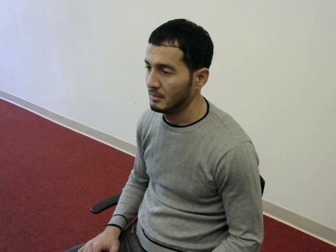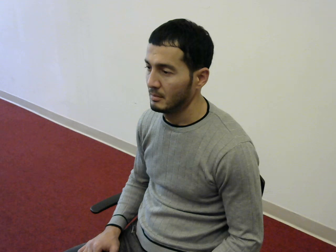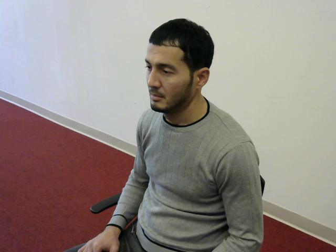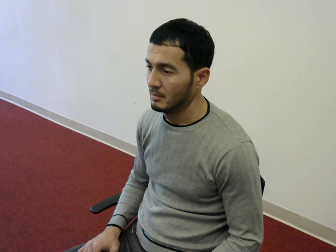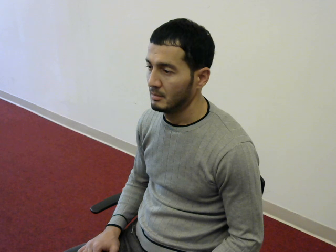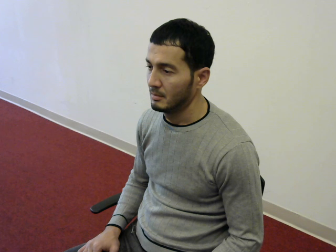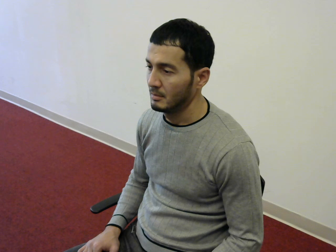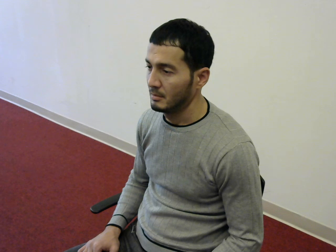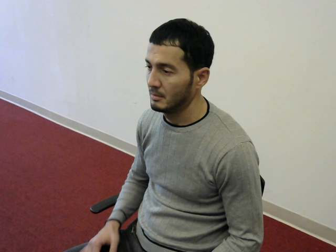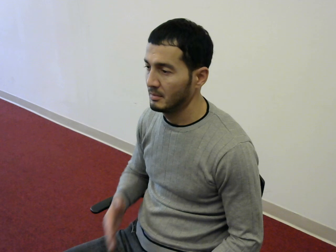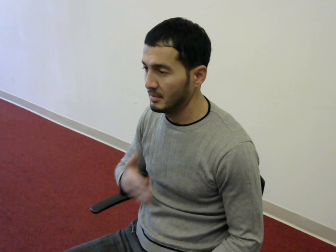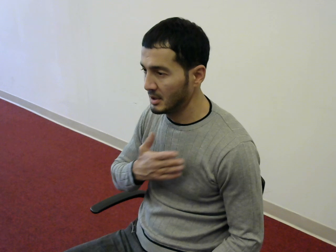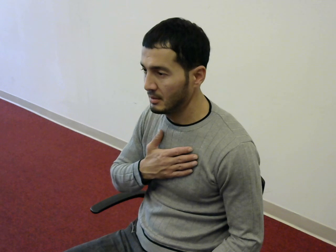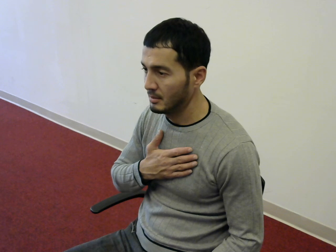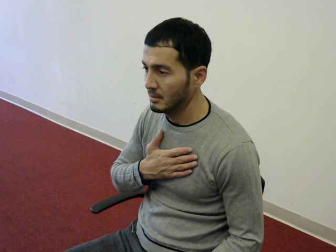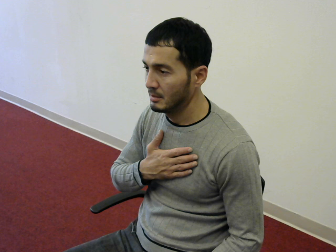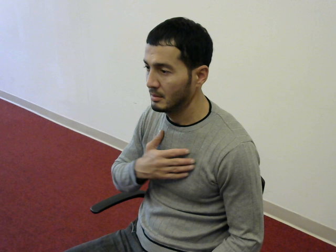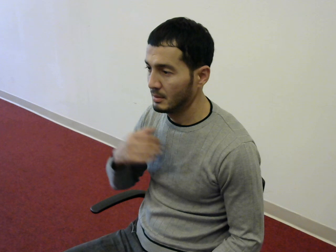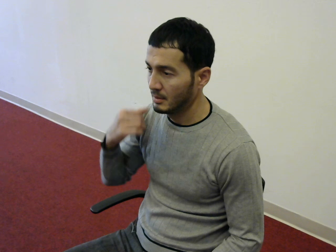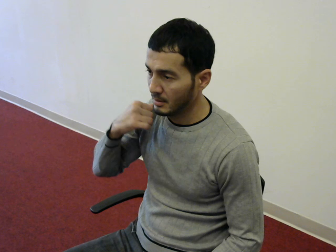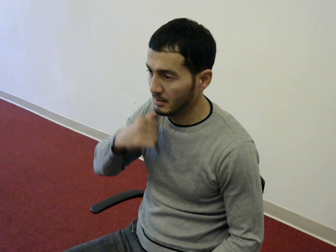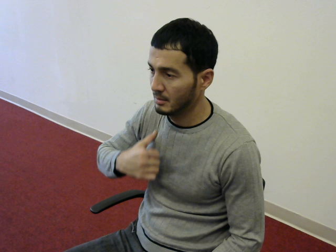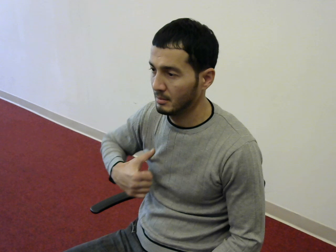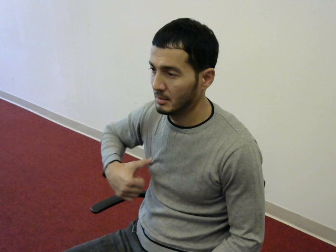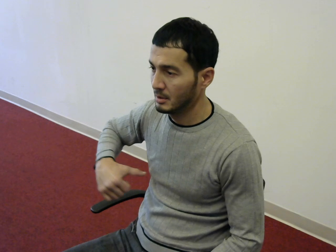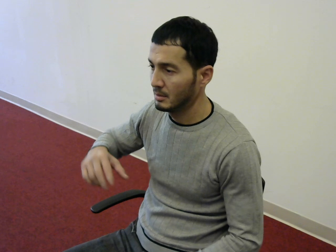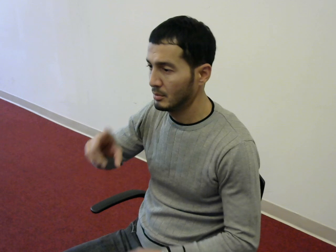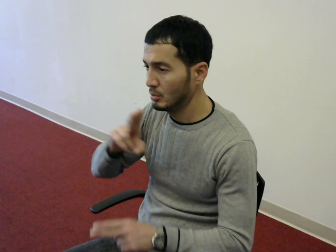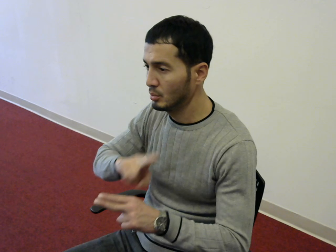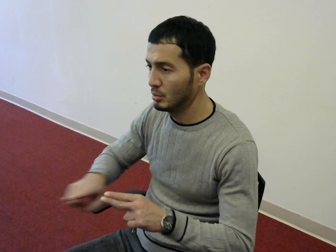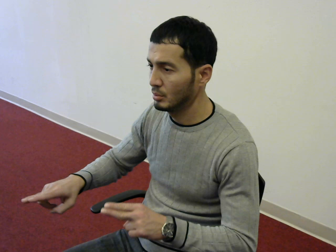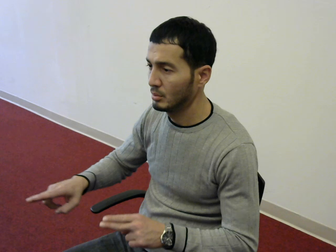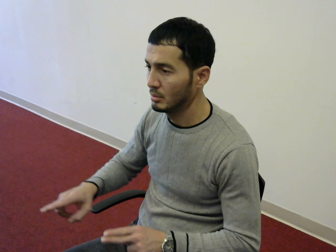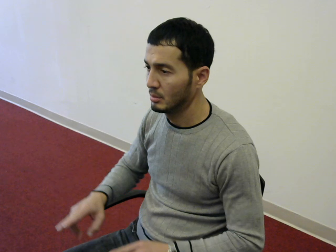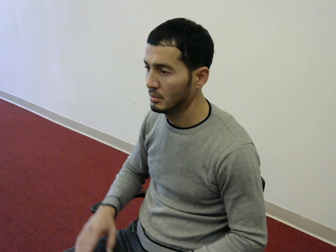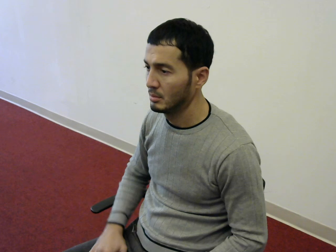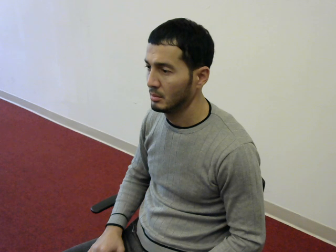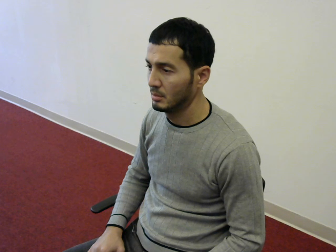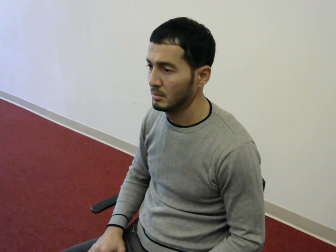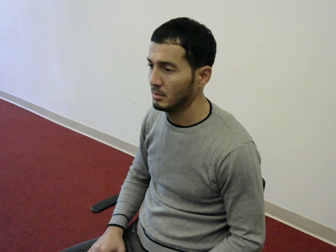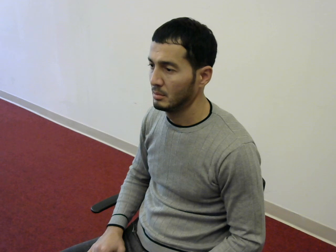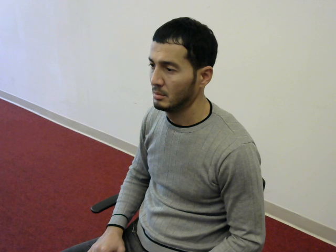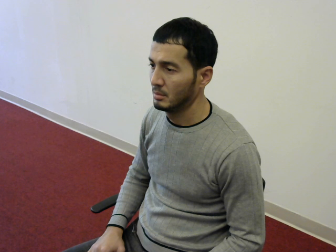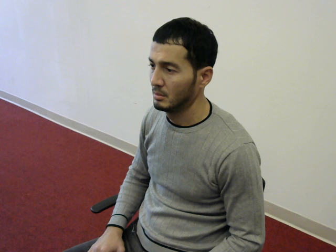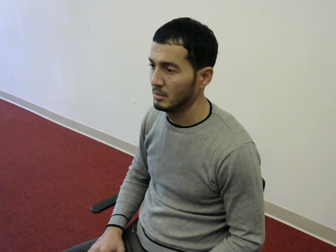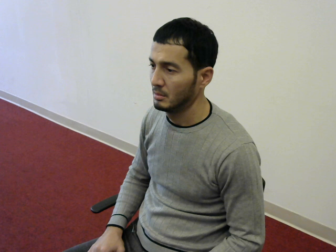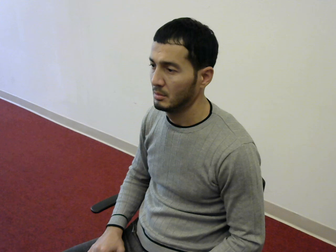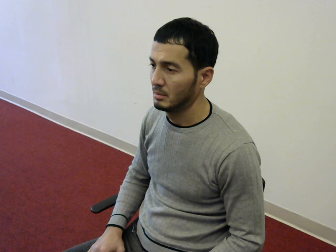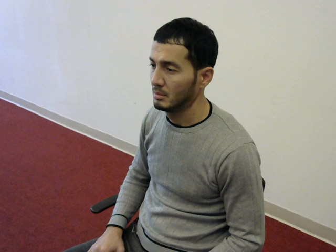Mən çantamı itirmişəm